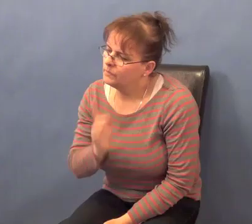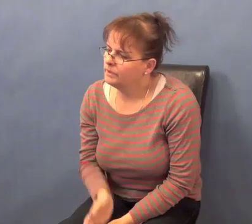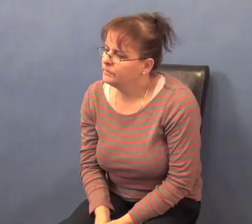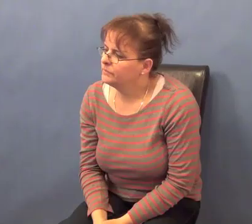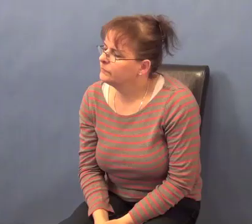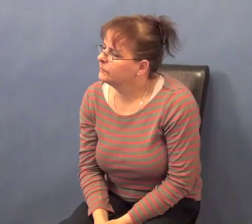Prawda.